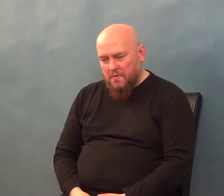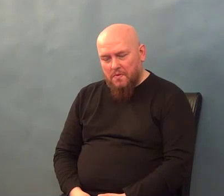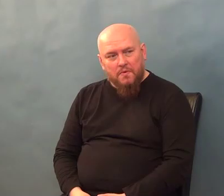Dwie godziny.